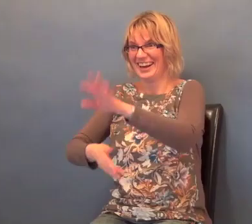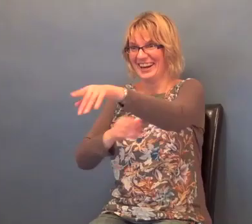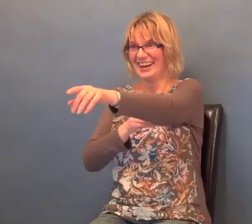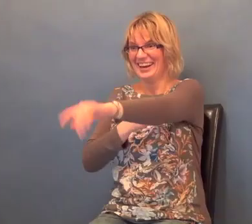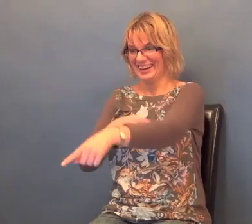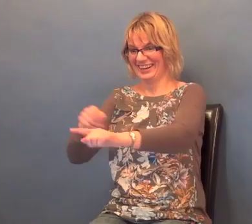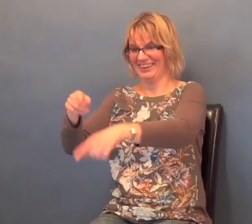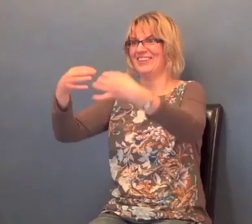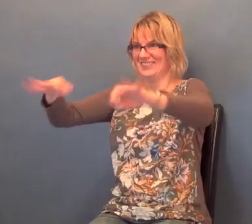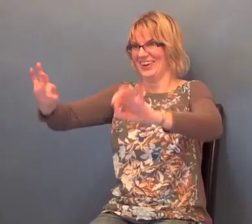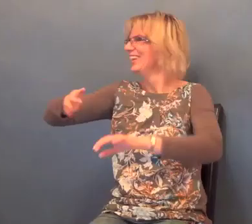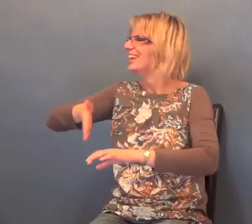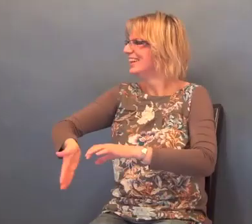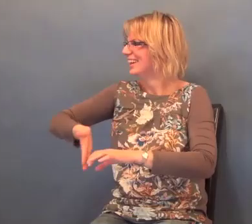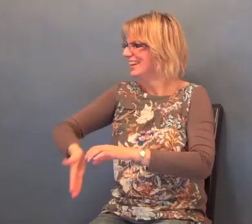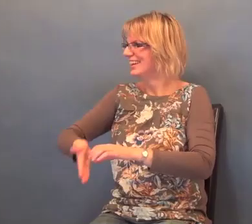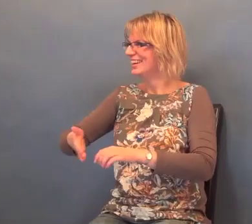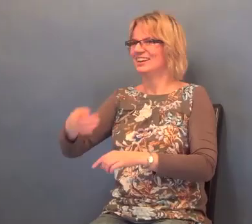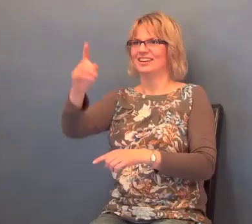Tutaj wolno piłować.